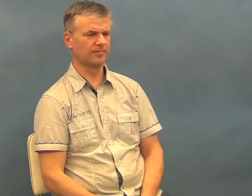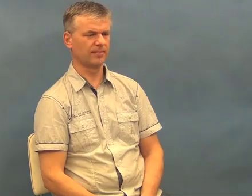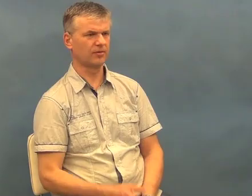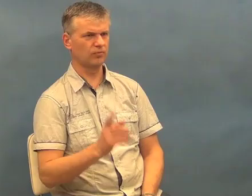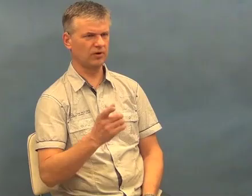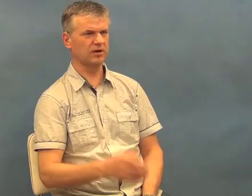Uwaga.